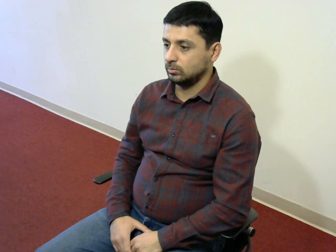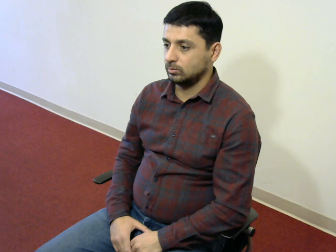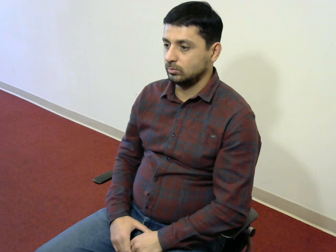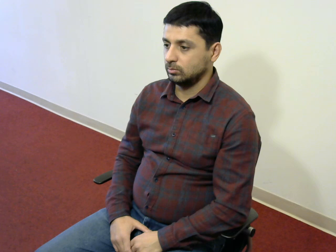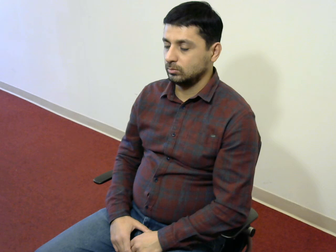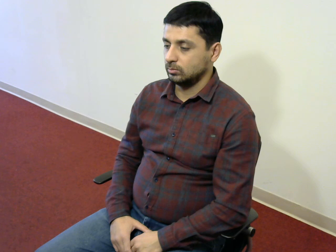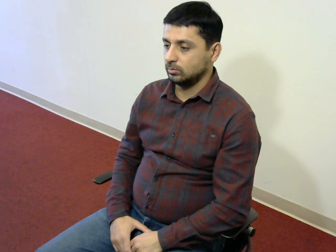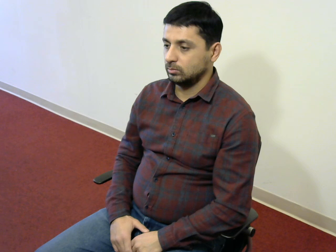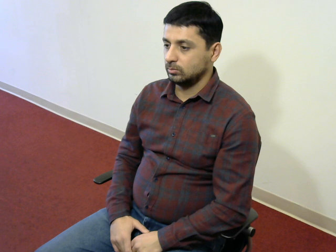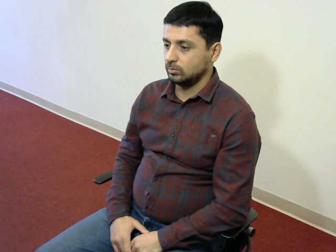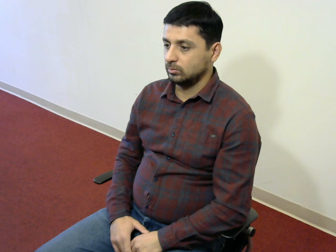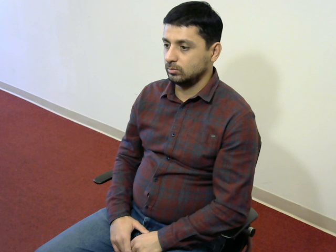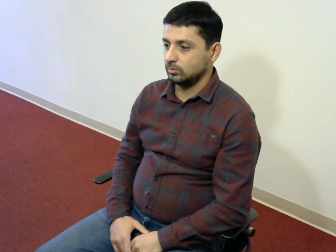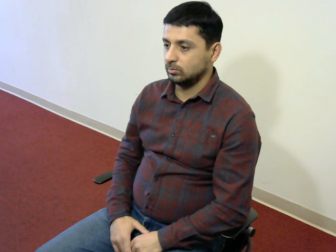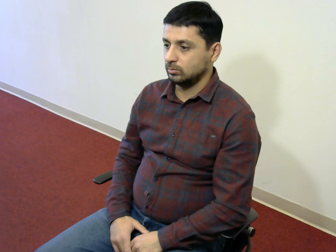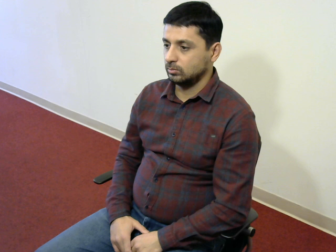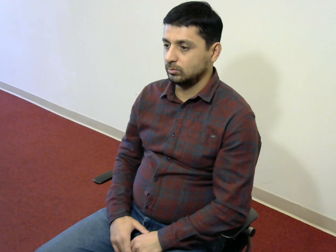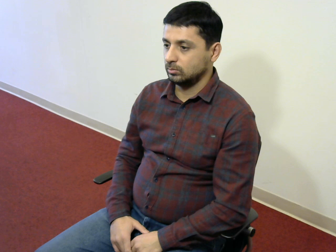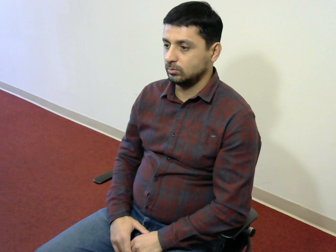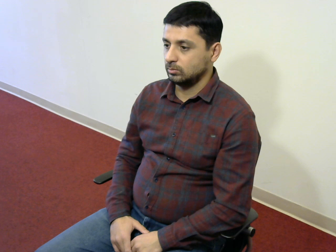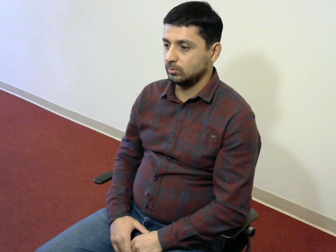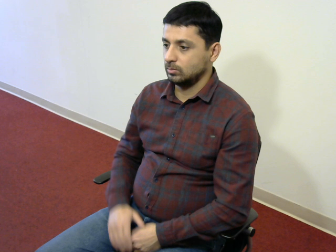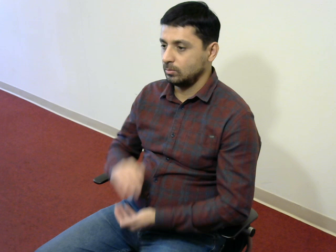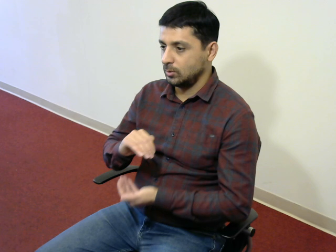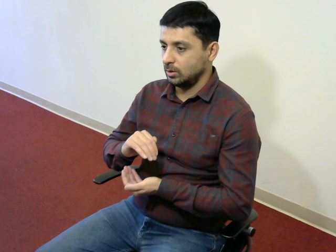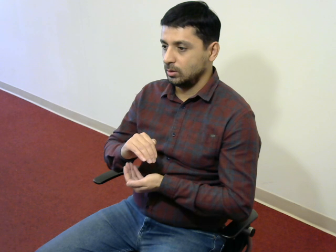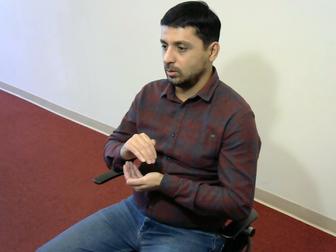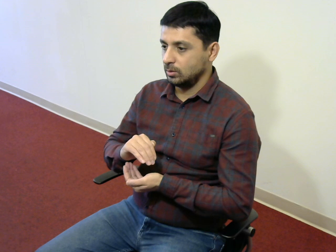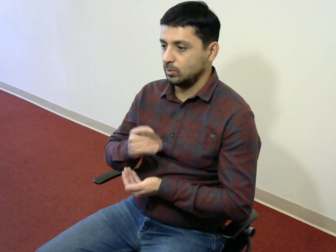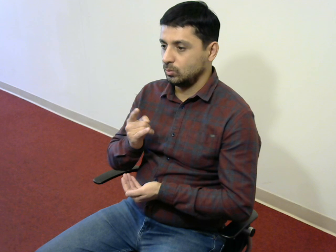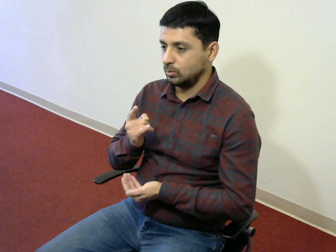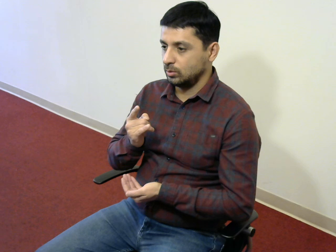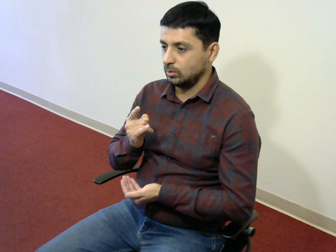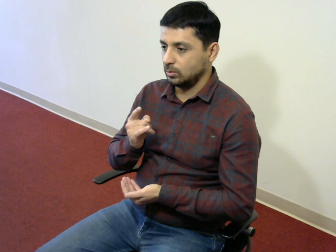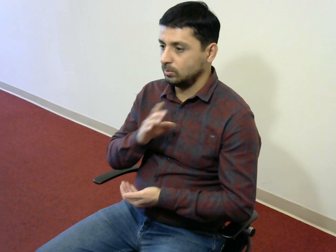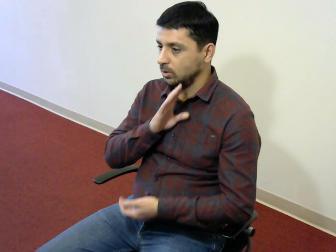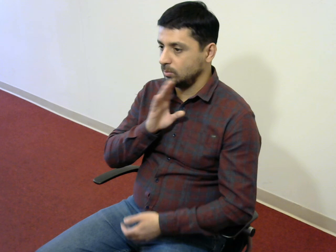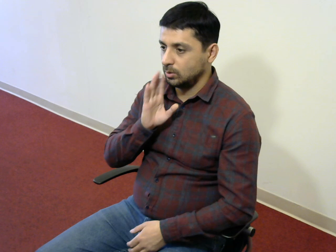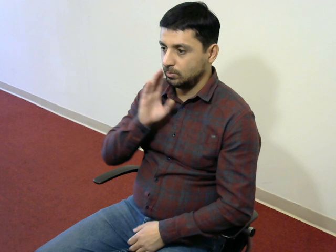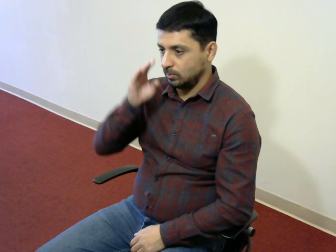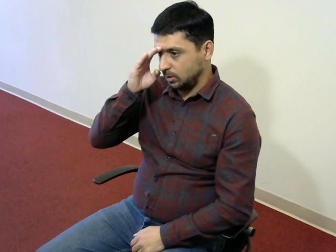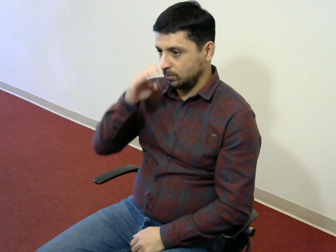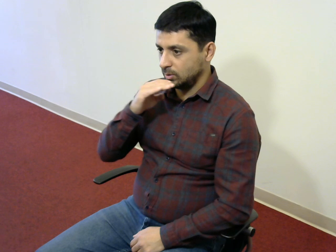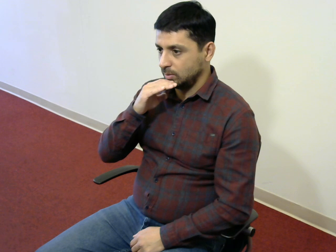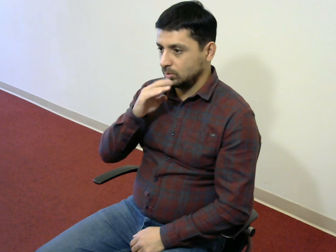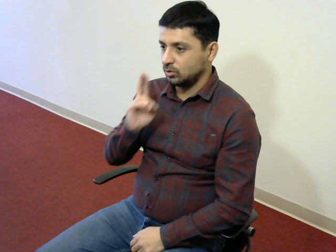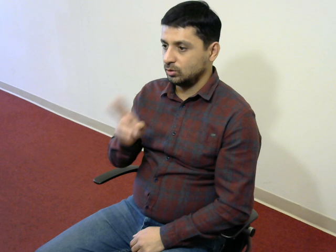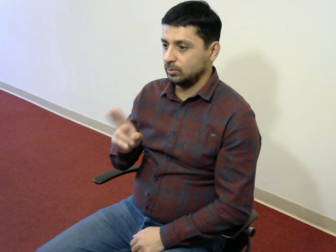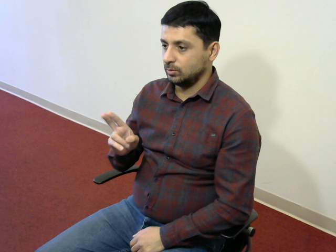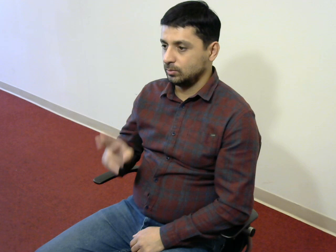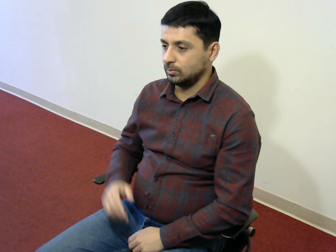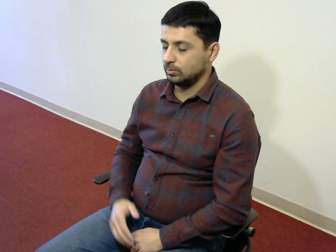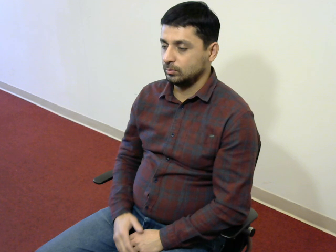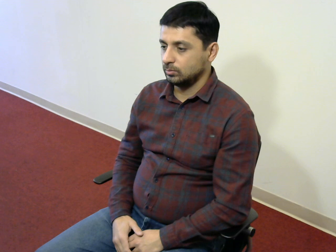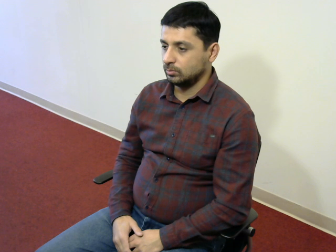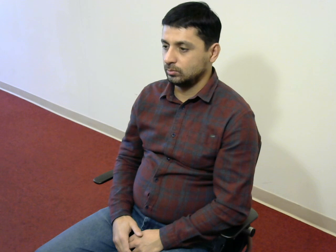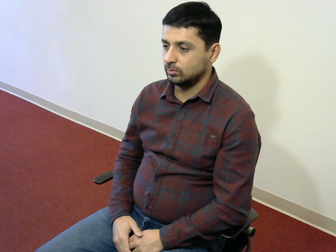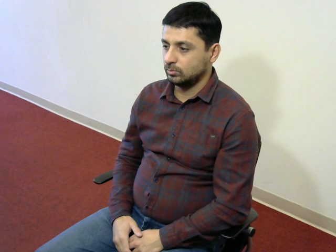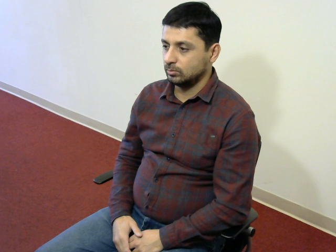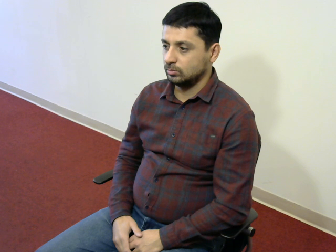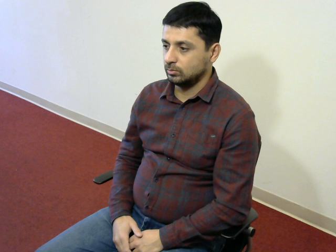Körpə uşağın valideyni kimdir?